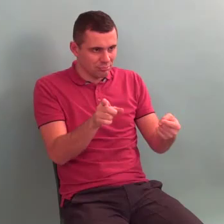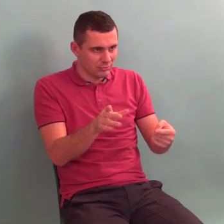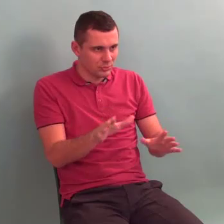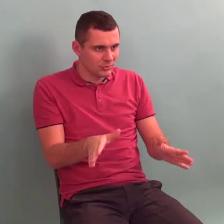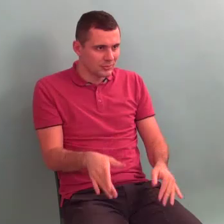Koniec.